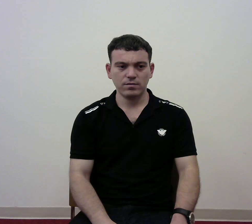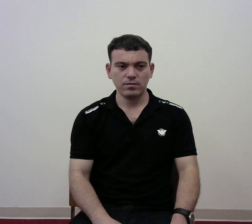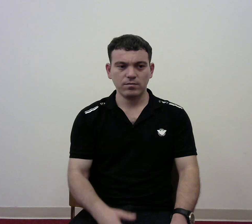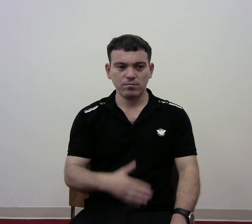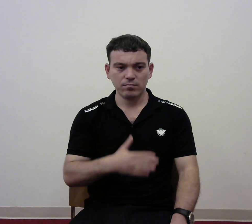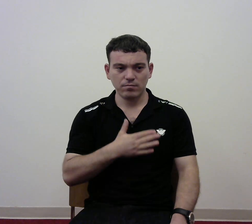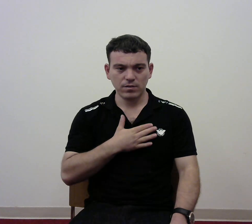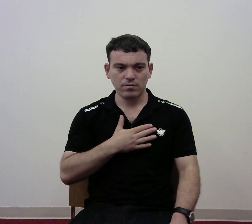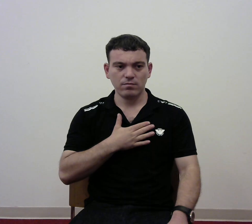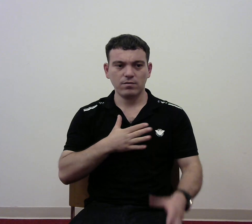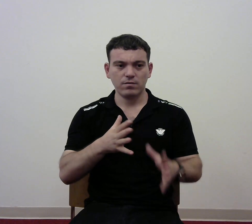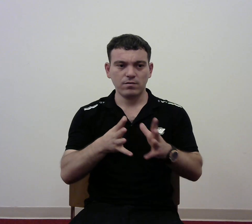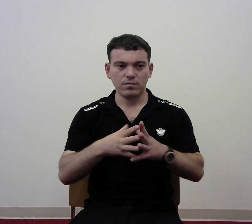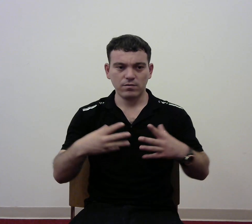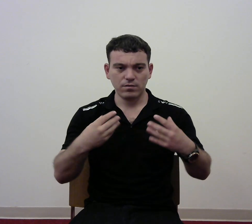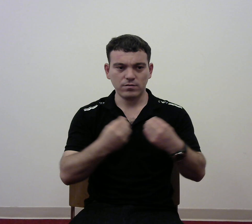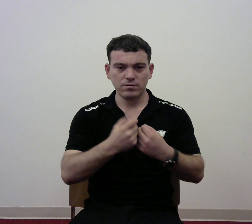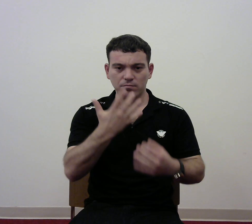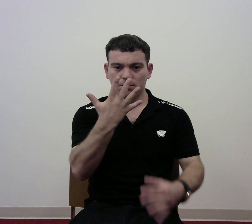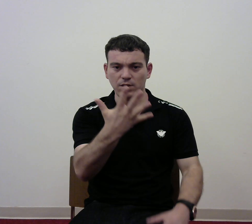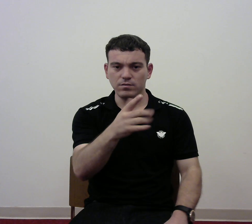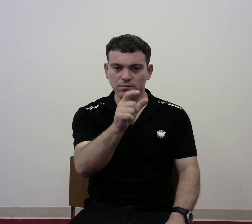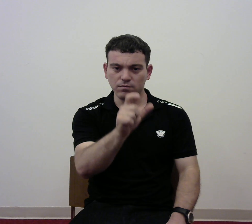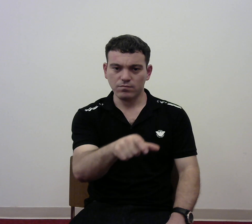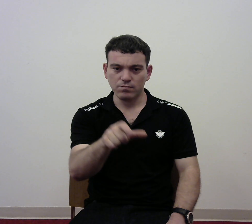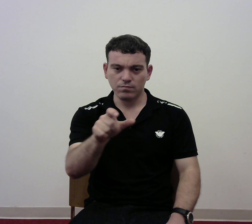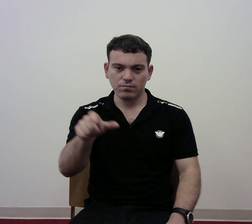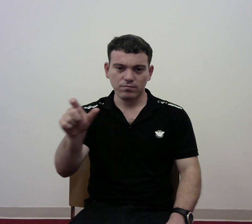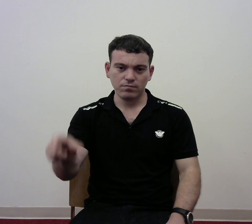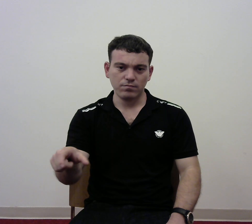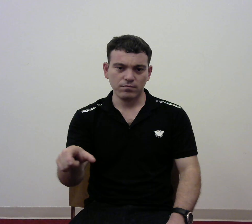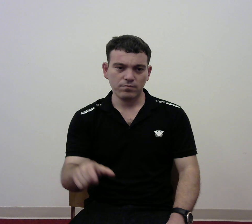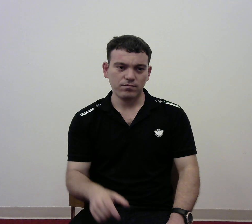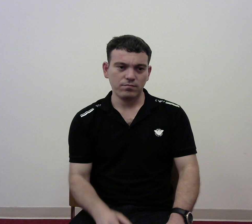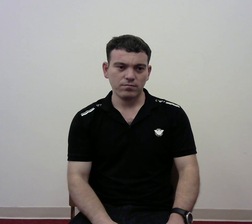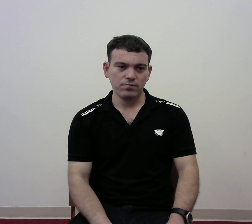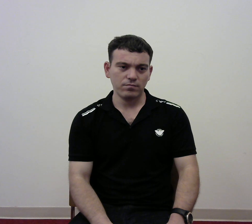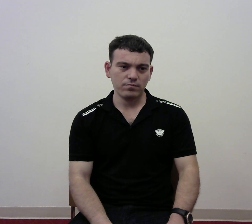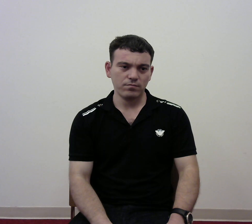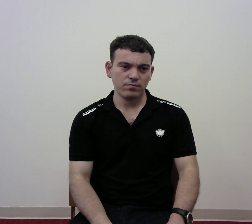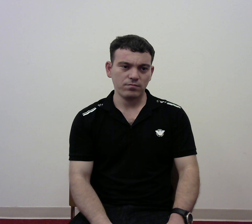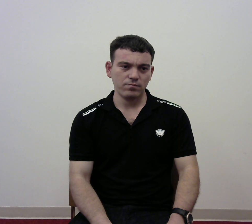Biz ailədə 5 nəfərik